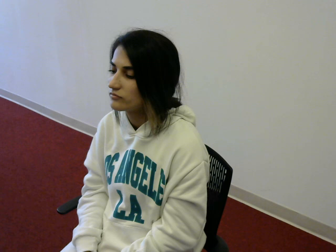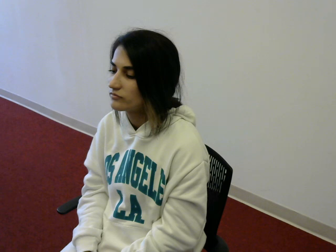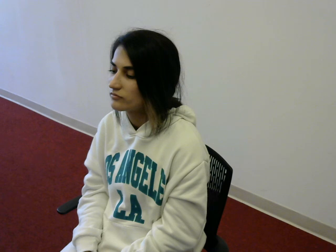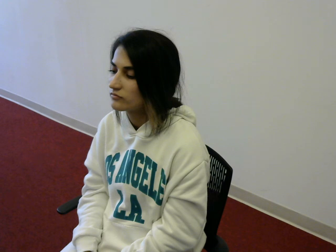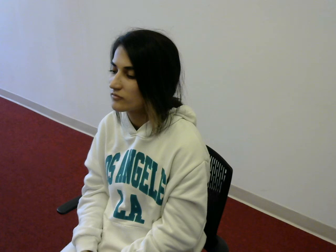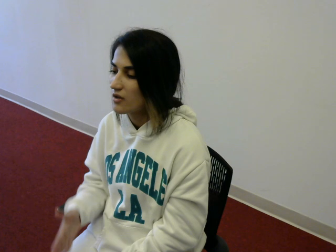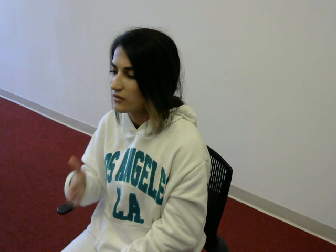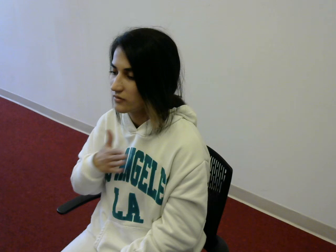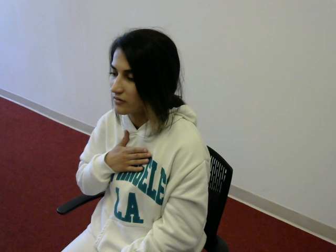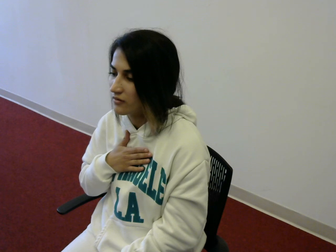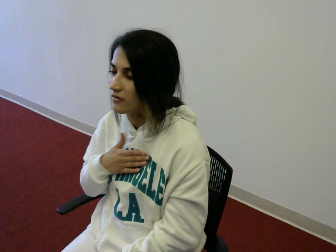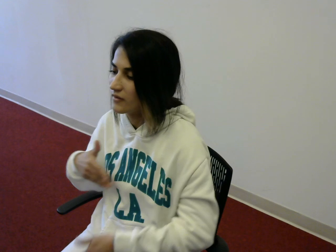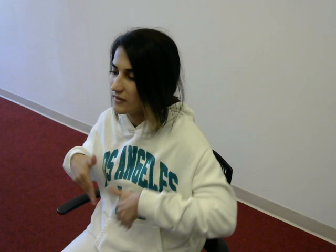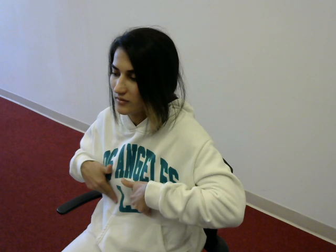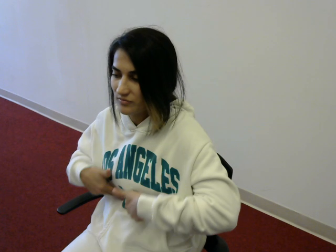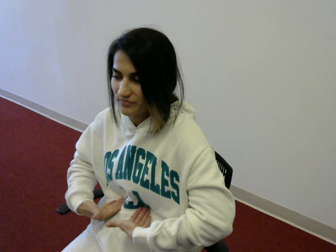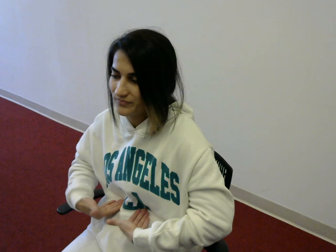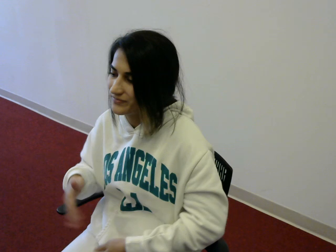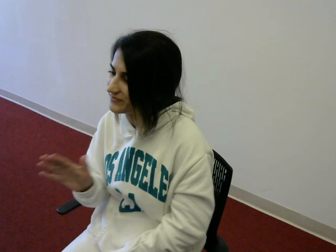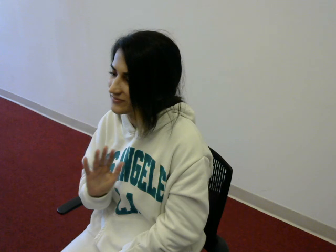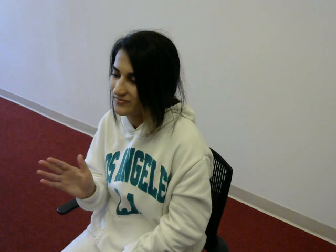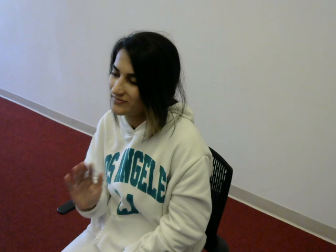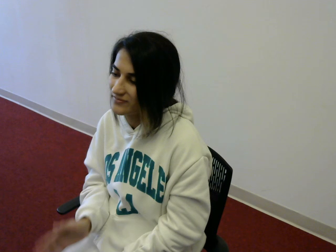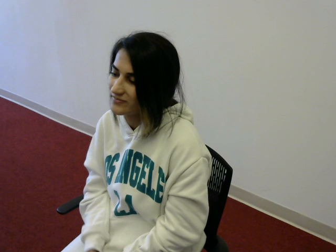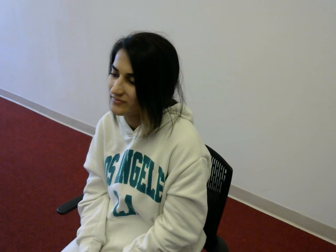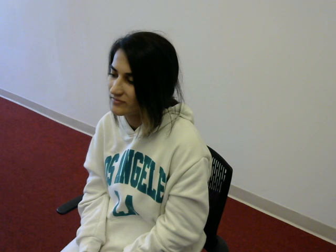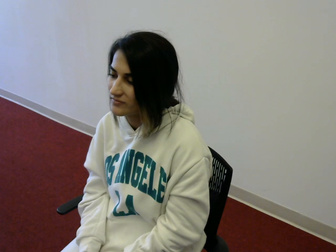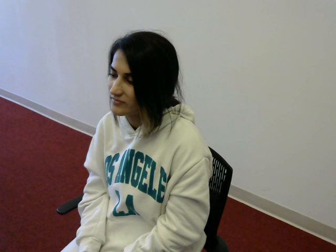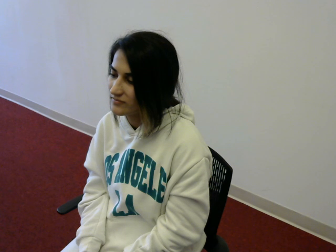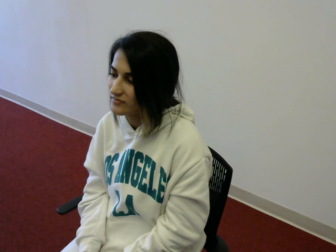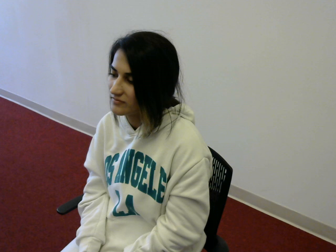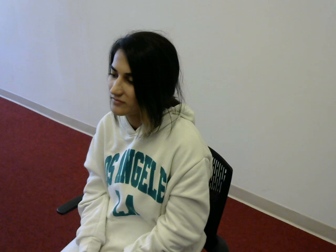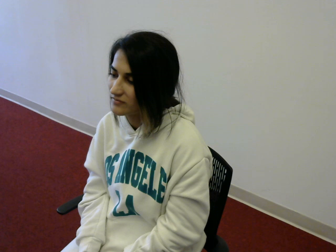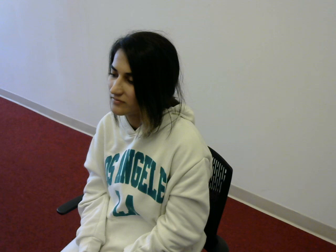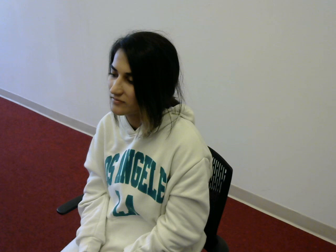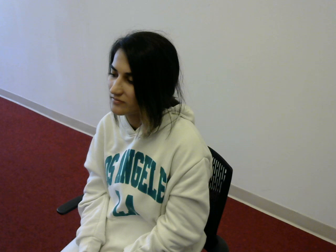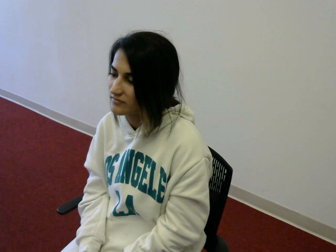Mən ac deyiləm